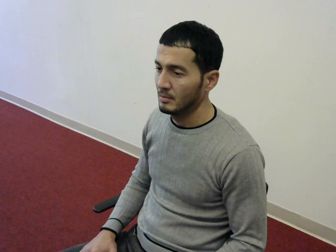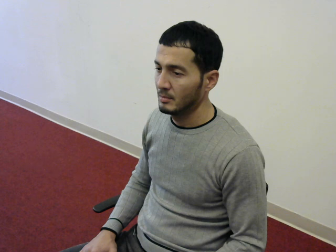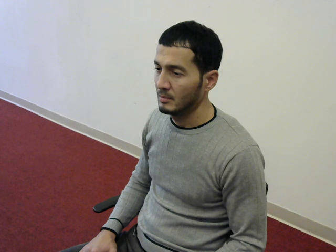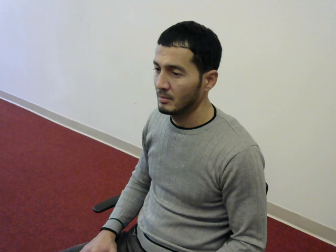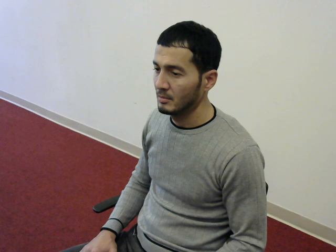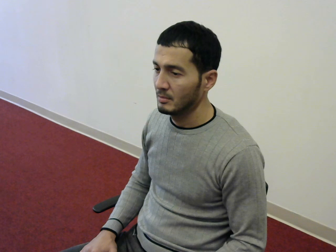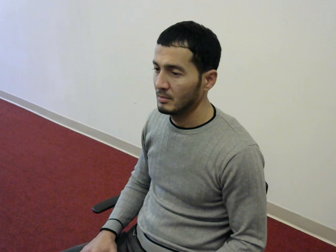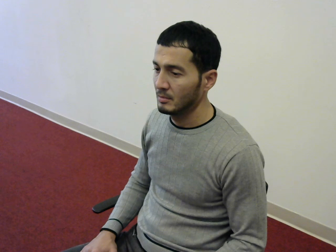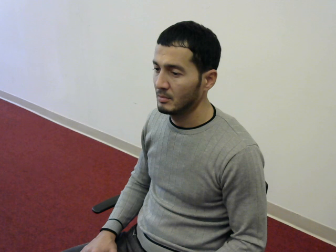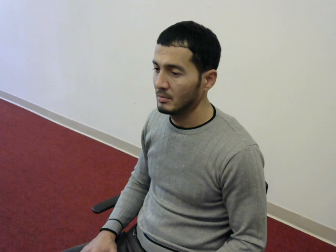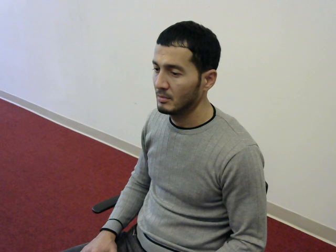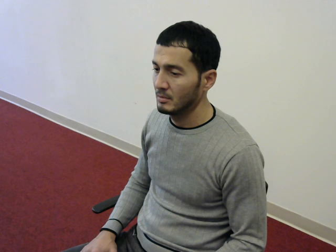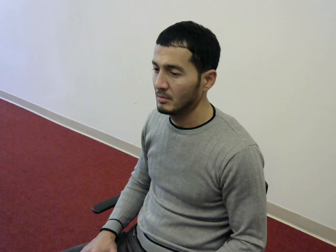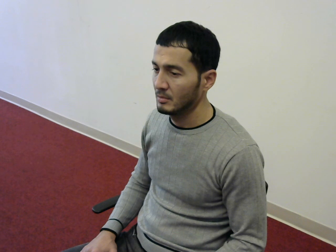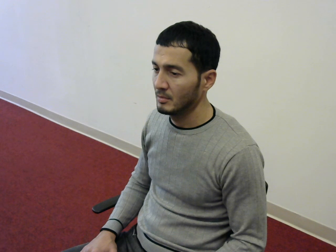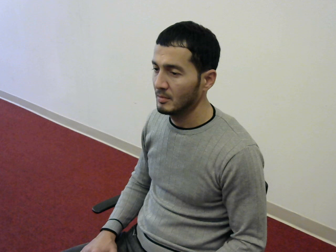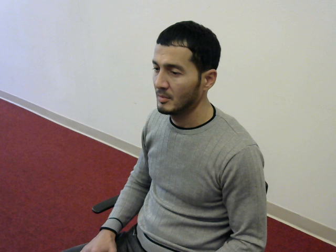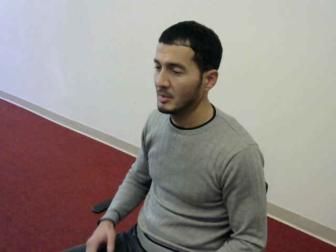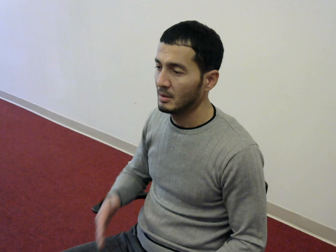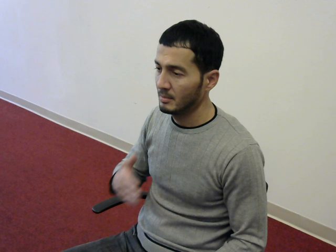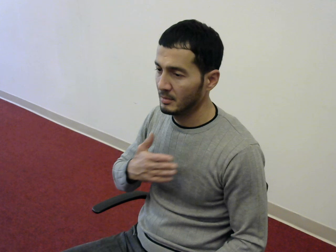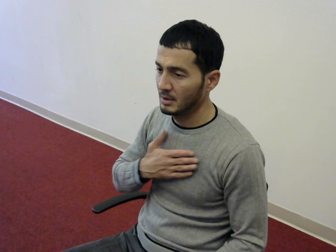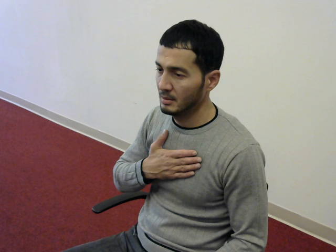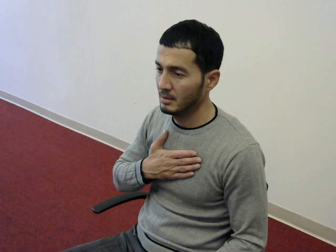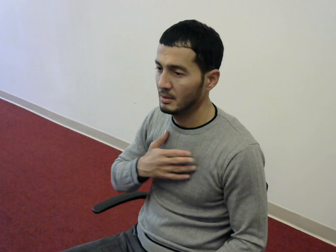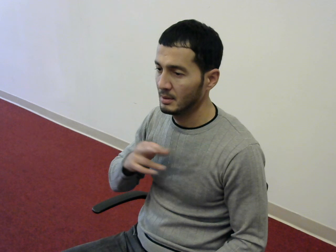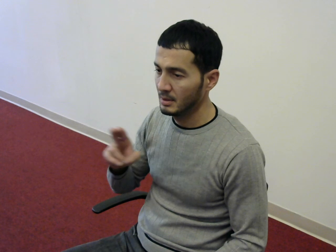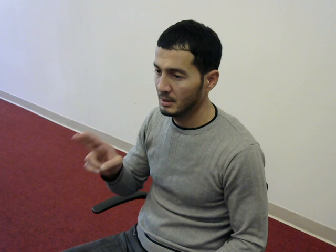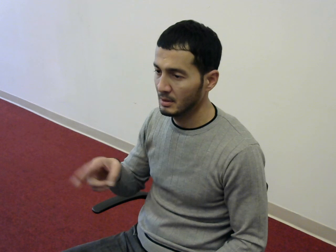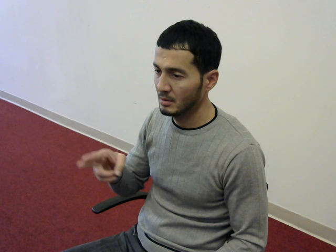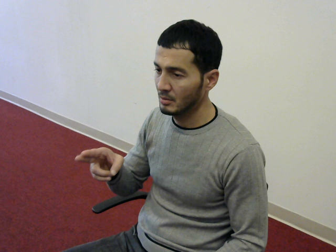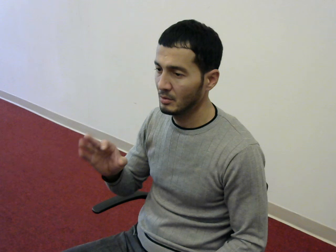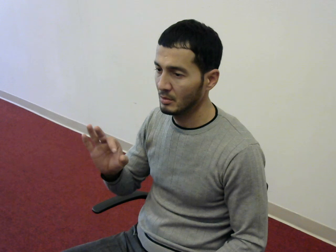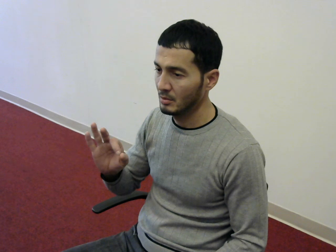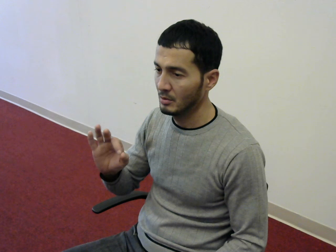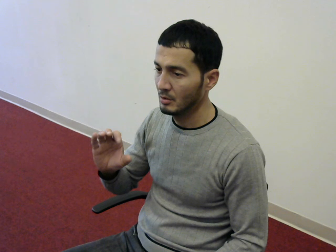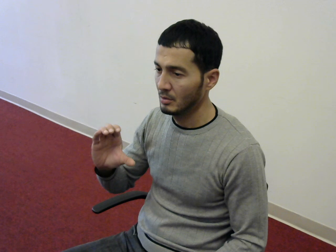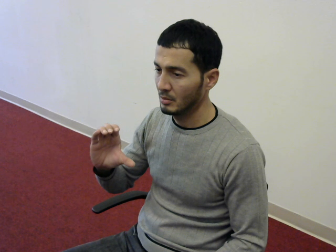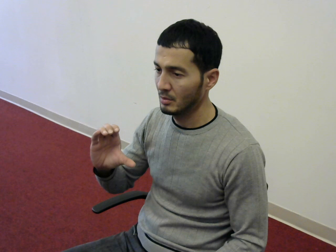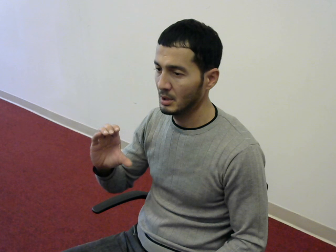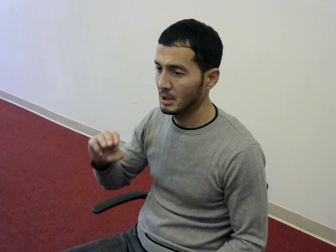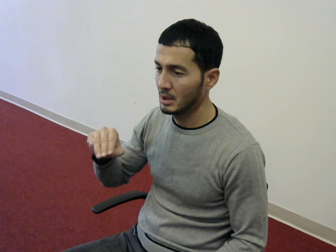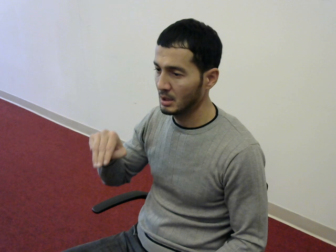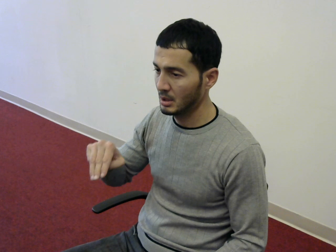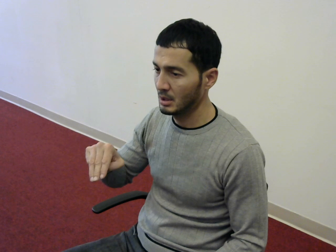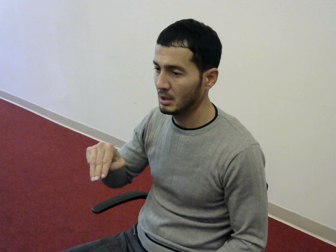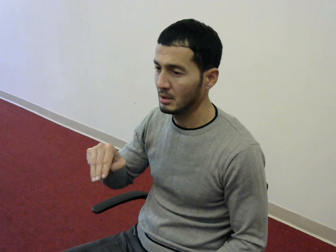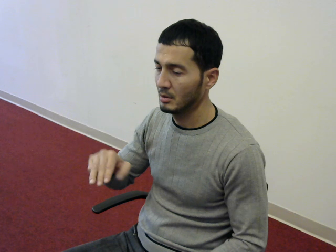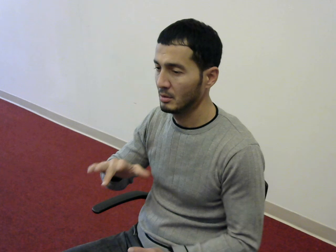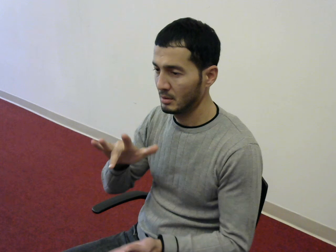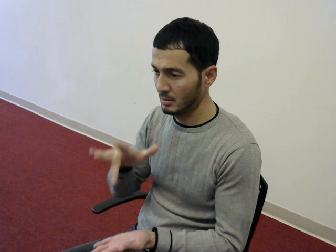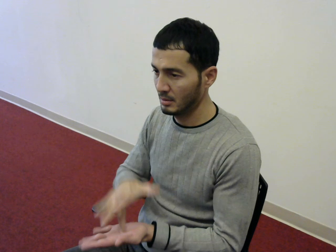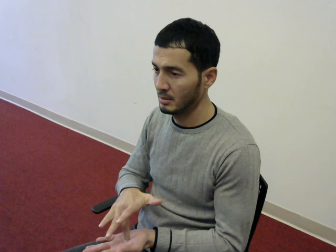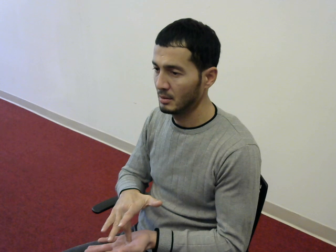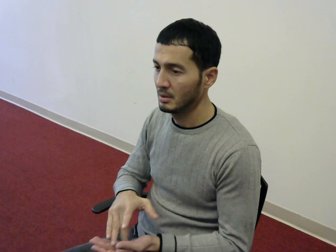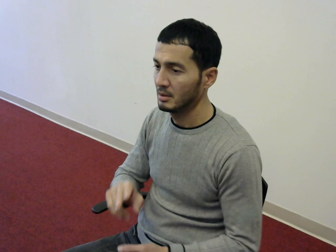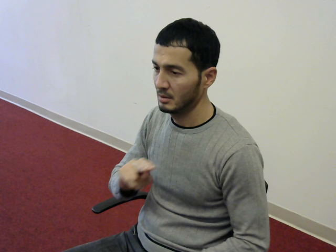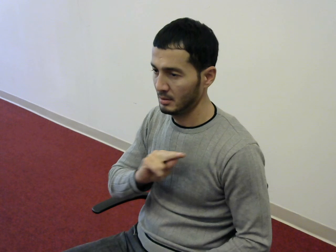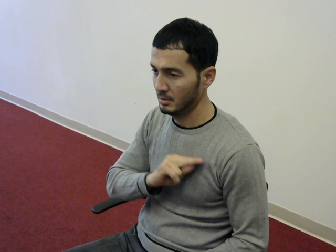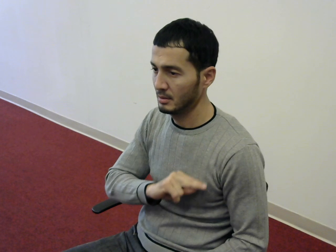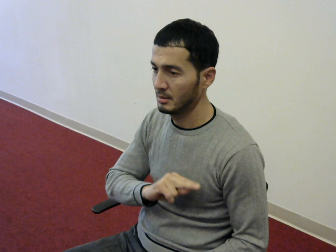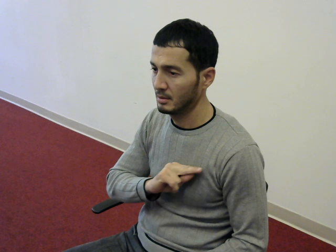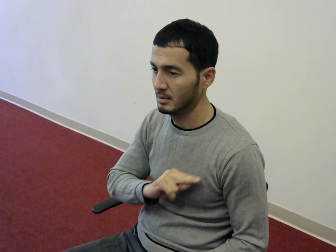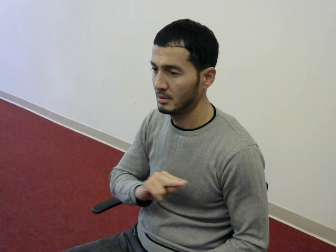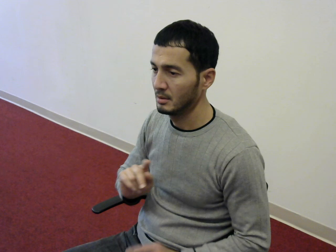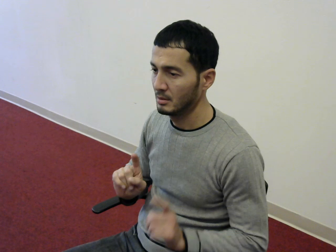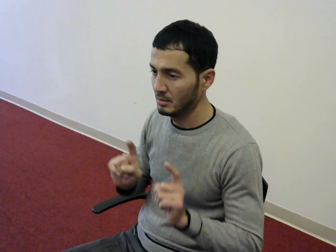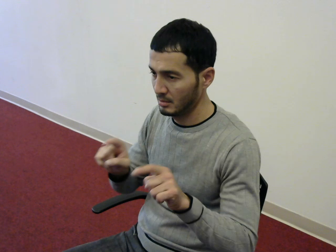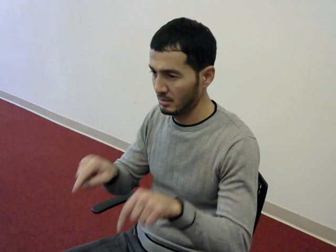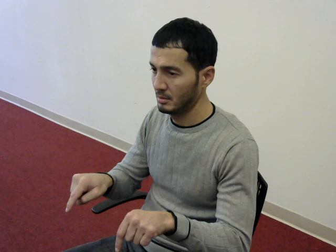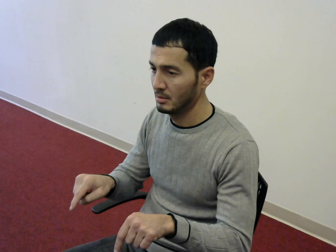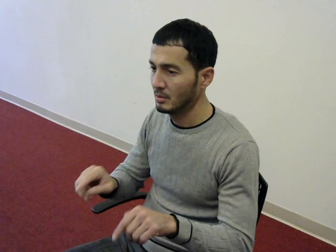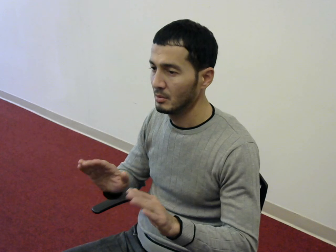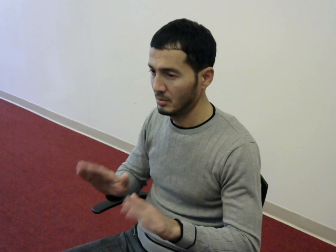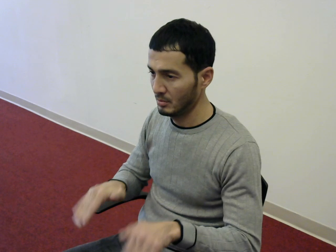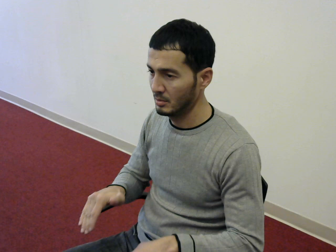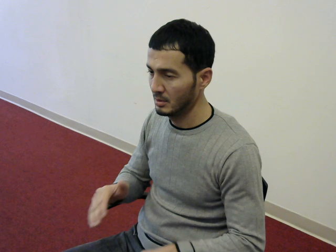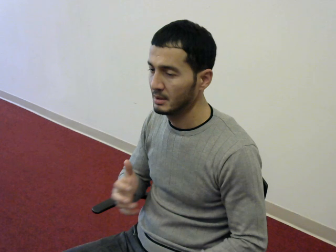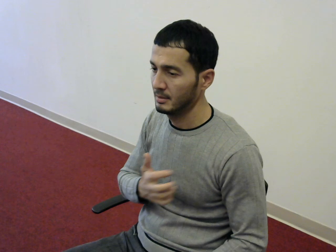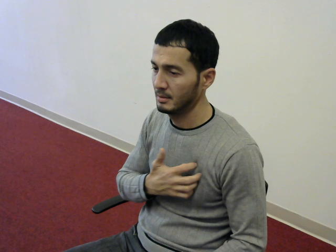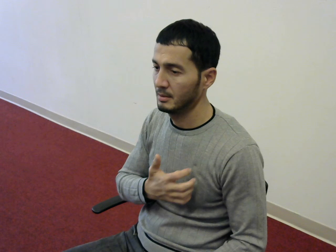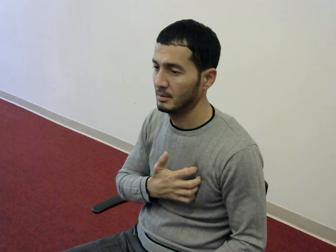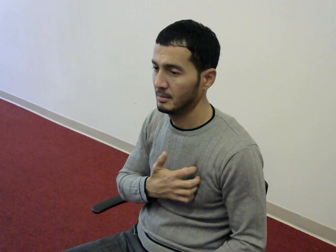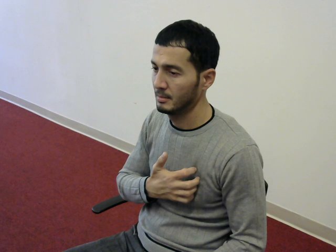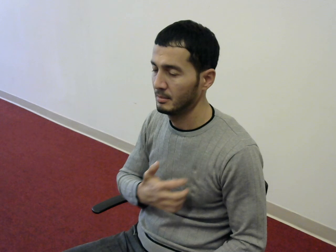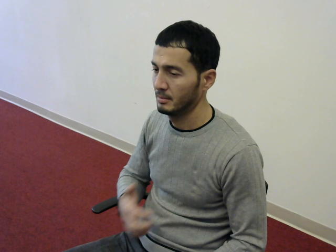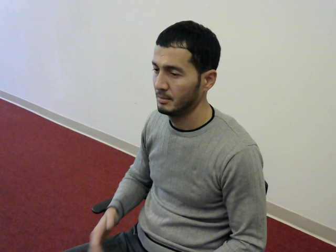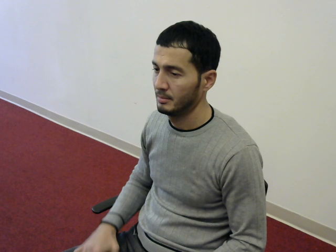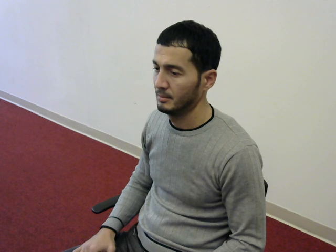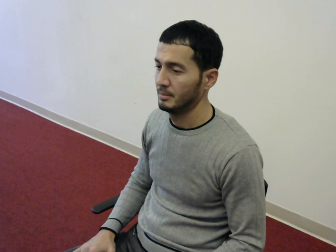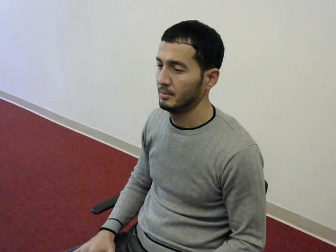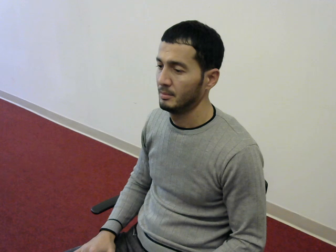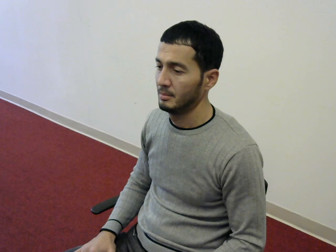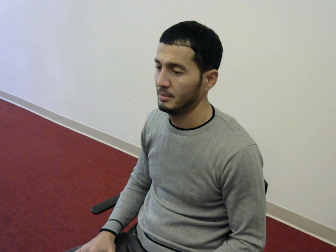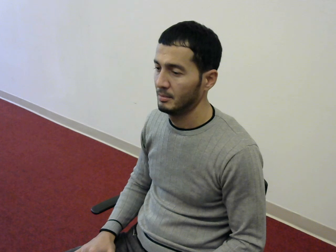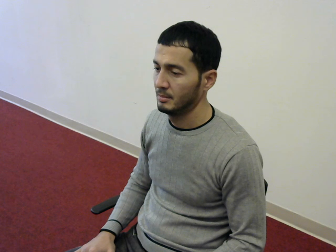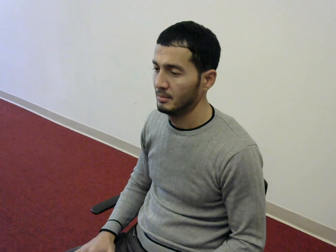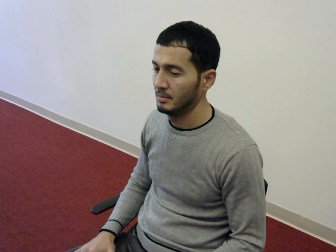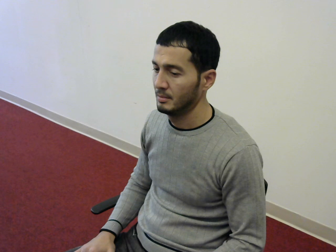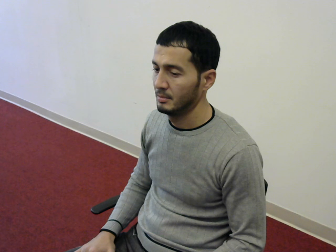Mən DOST Mərkəzində işə qəbul olmaq istəyirəm